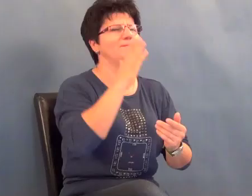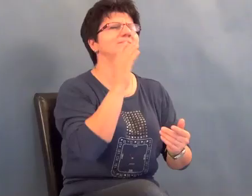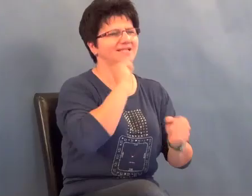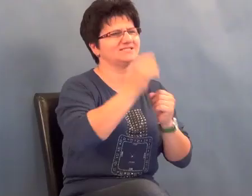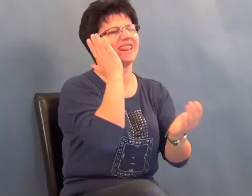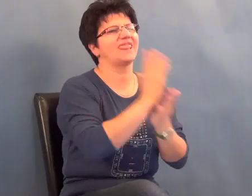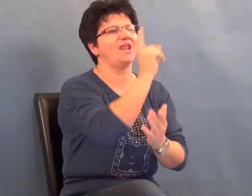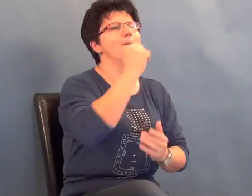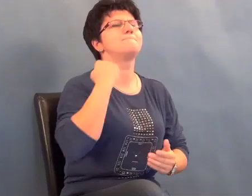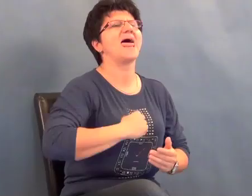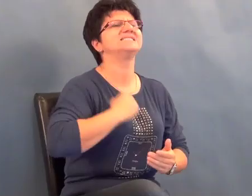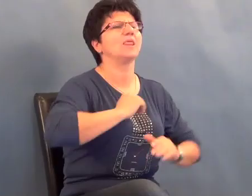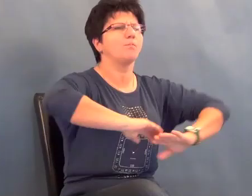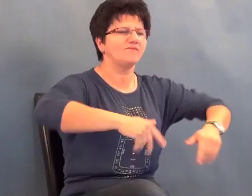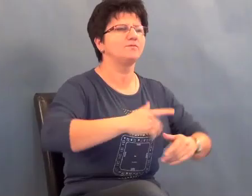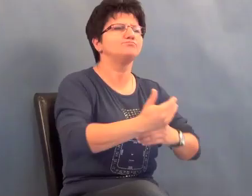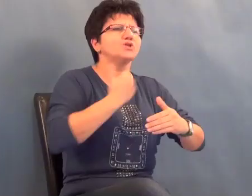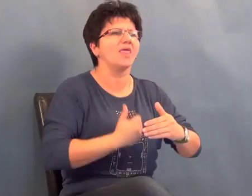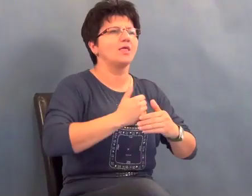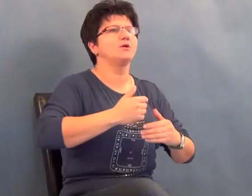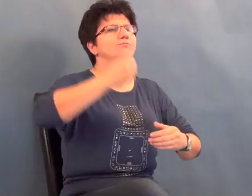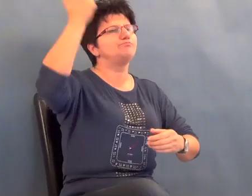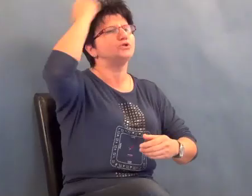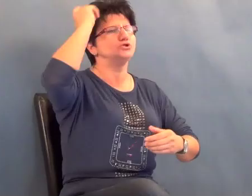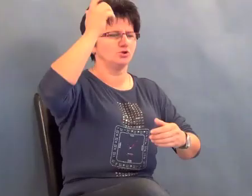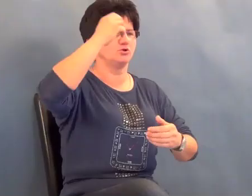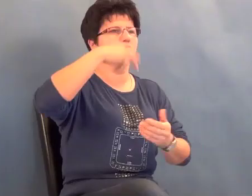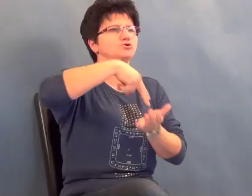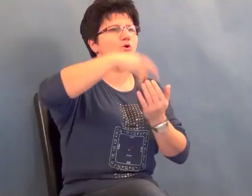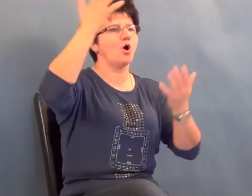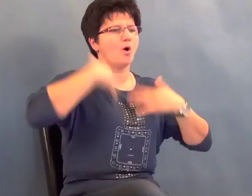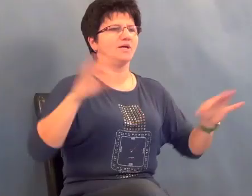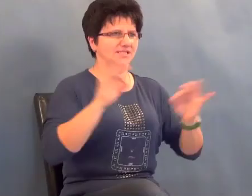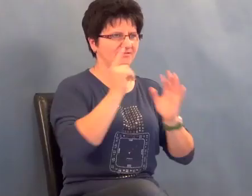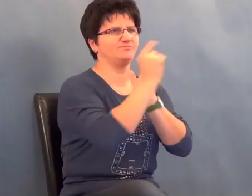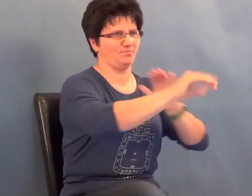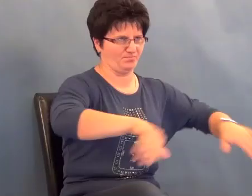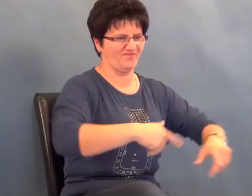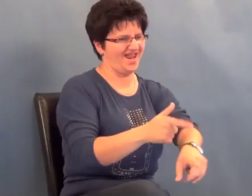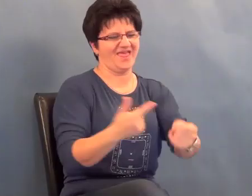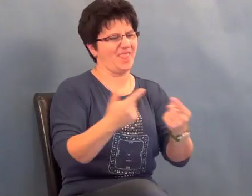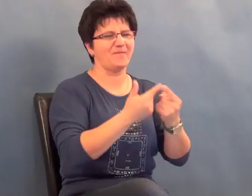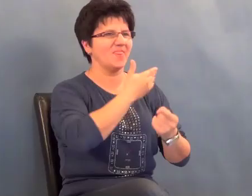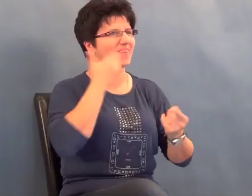Wiem, że przed wejściem na basen jest taki prysznic, ale nie ma czegoś takiego jak to z wanną, nie pasuje, nie ma czegoś takiego.